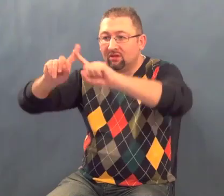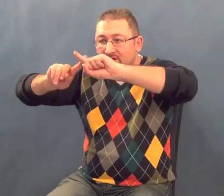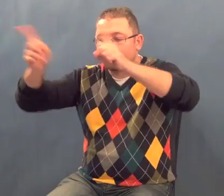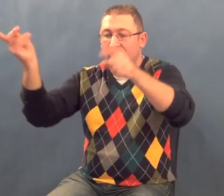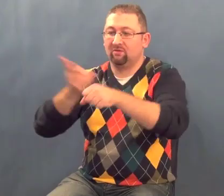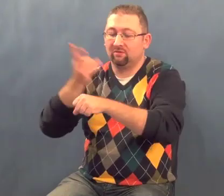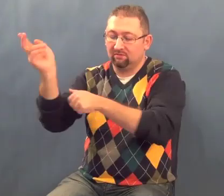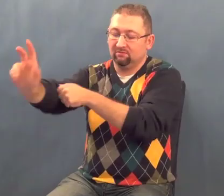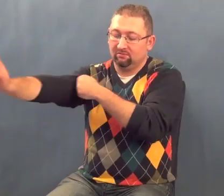Nie wolno wejść, no.